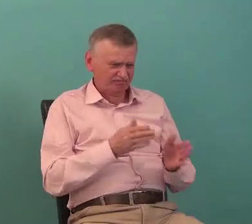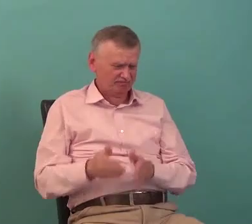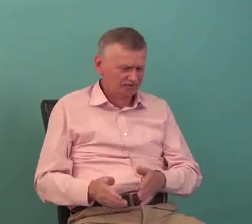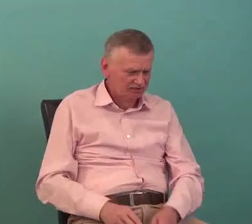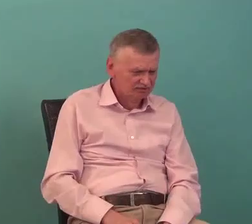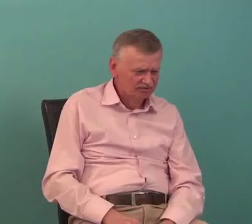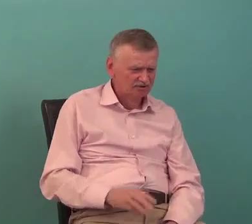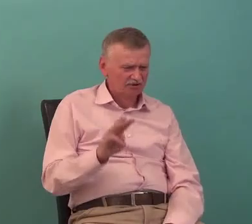We wtorek nie mogę.